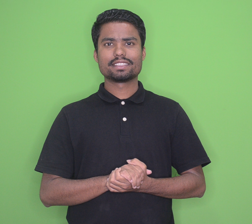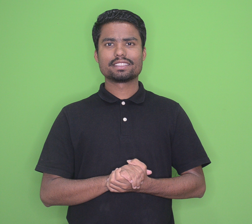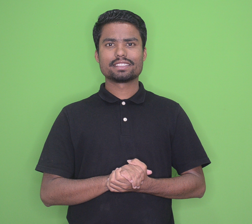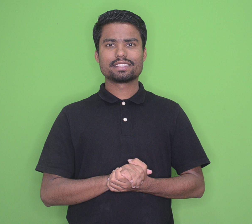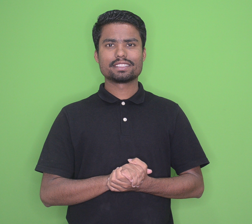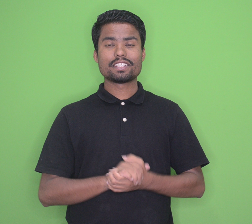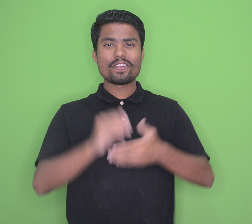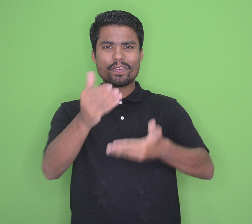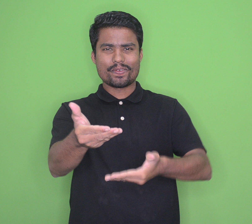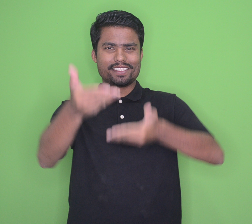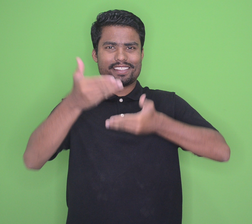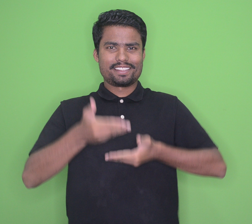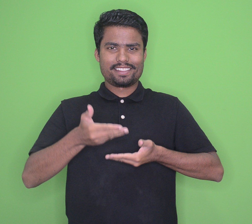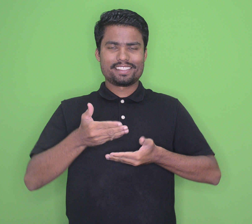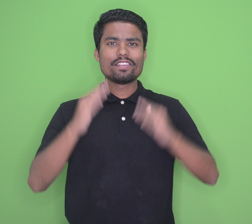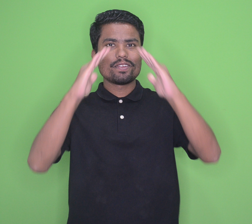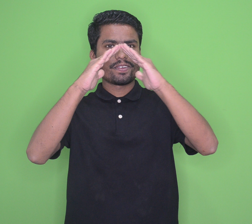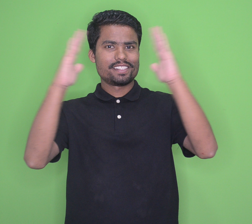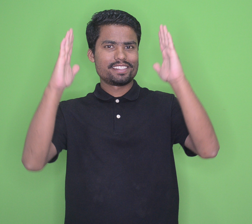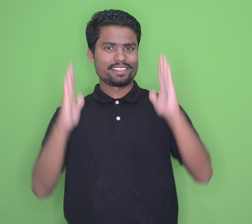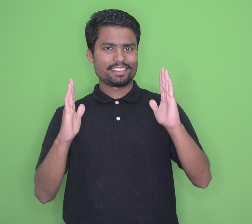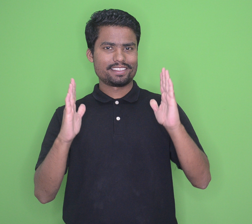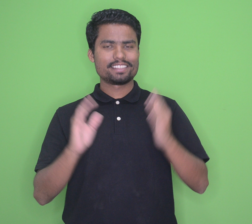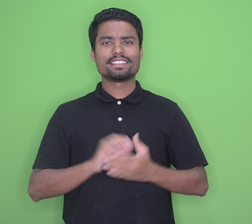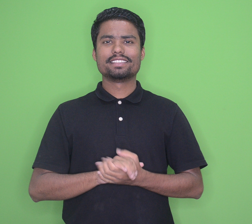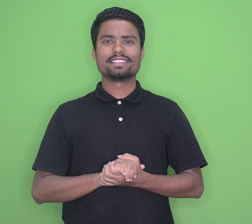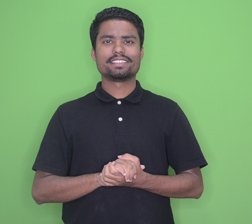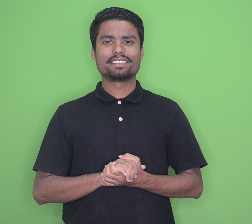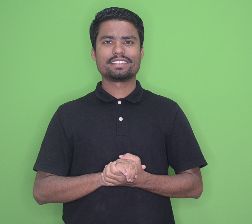welcome home